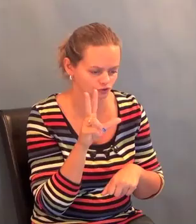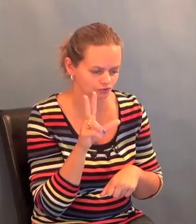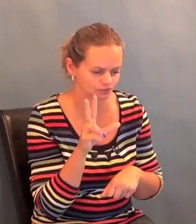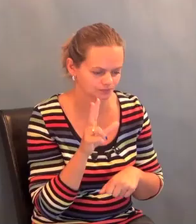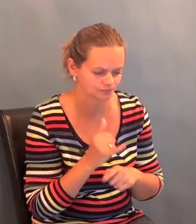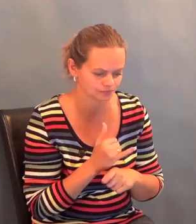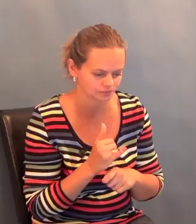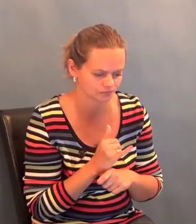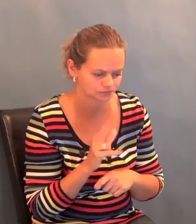O trzeciej?